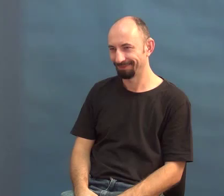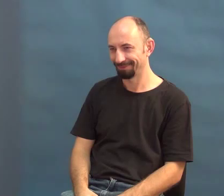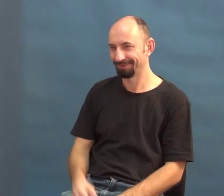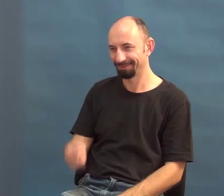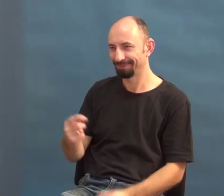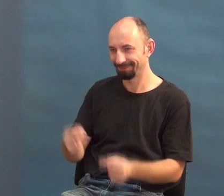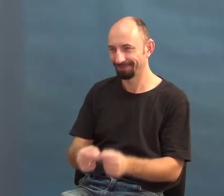Nie pasuje.